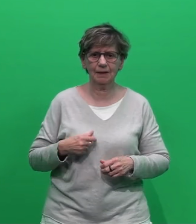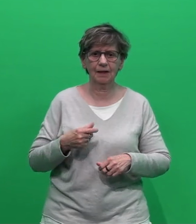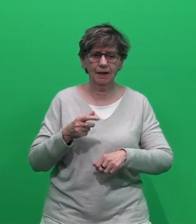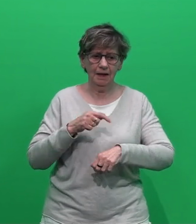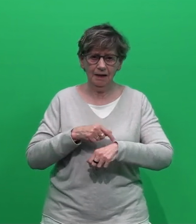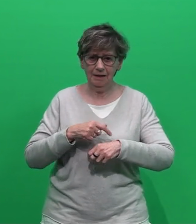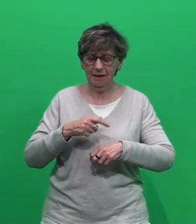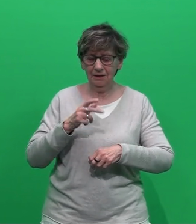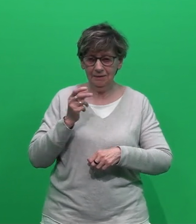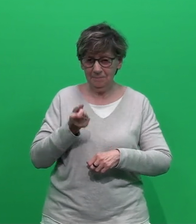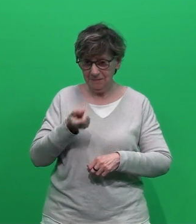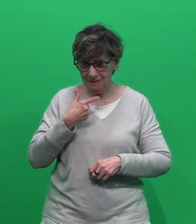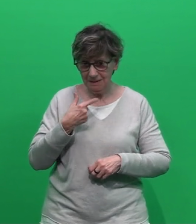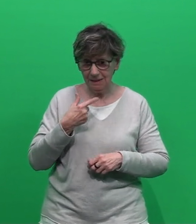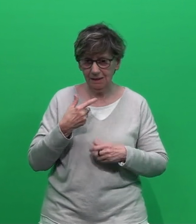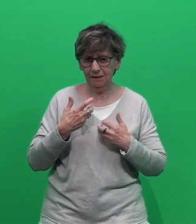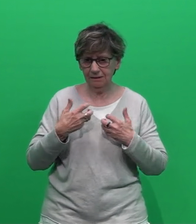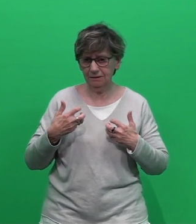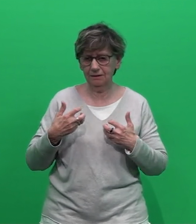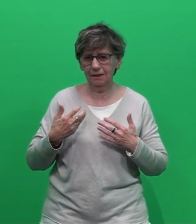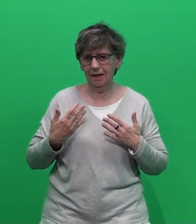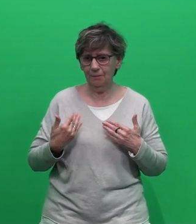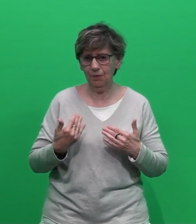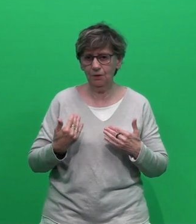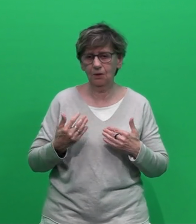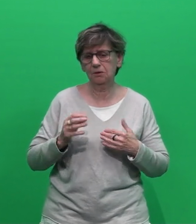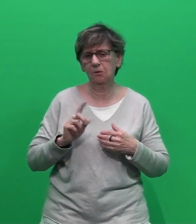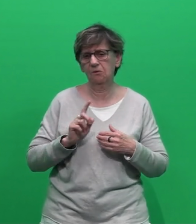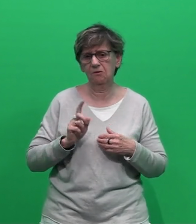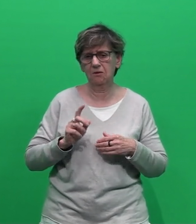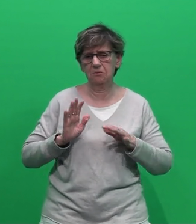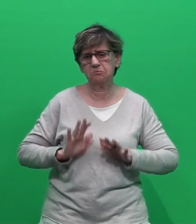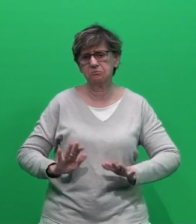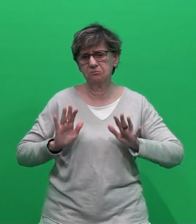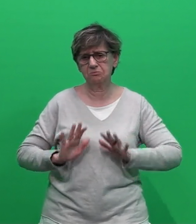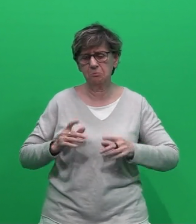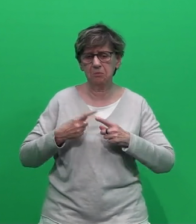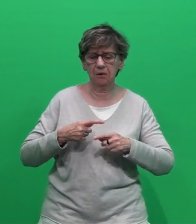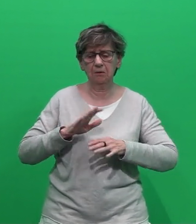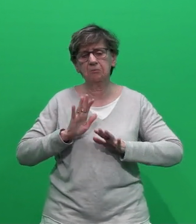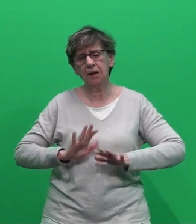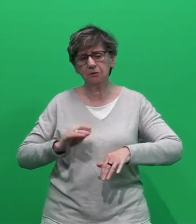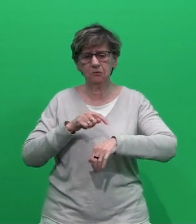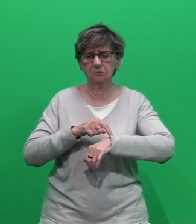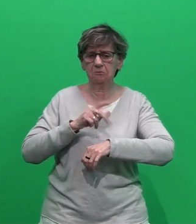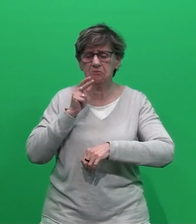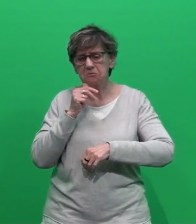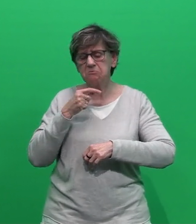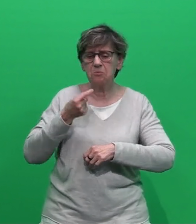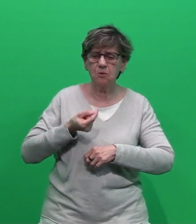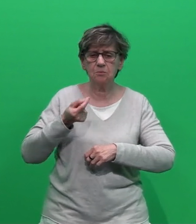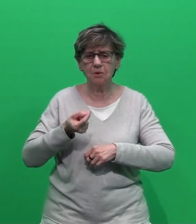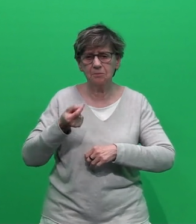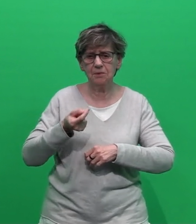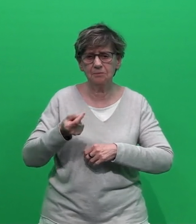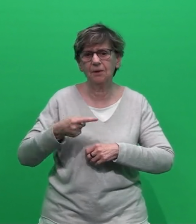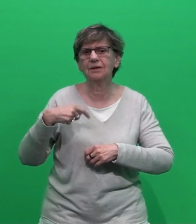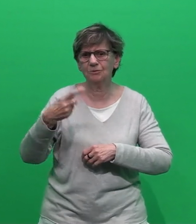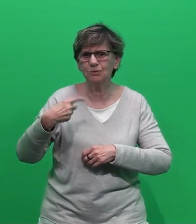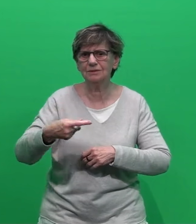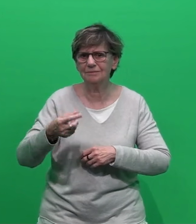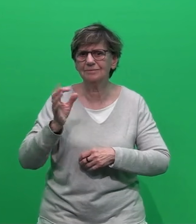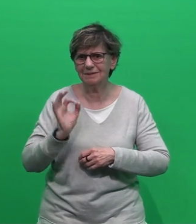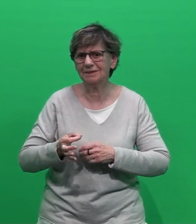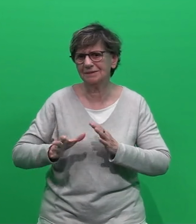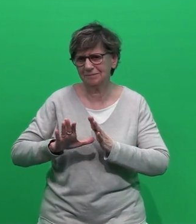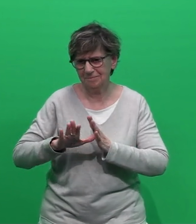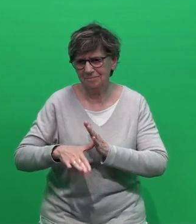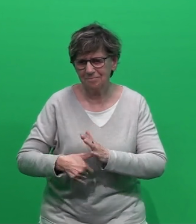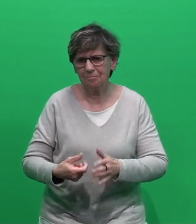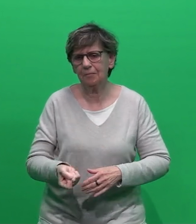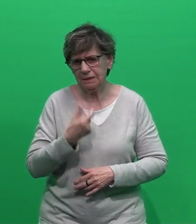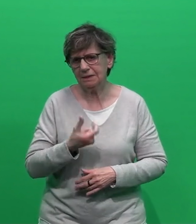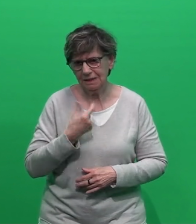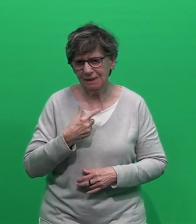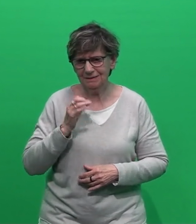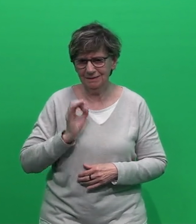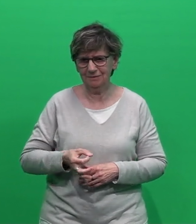No he pres una pastilla de seguida, he esperat a veure si em feia mal, i poc a poc he sentit més dolor i sí que he pres una pastilla.